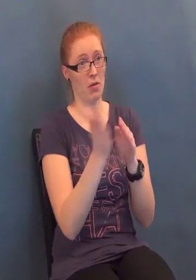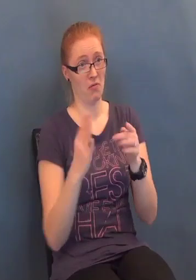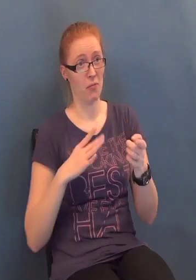Może być?